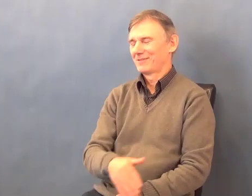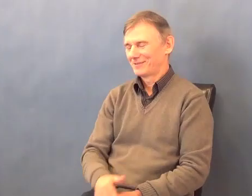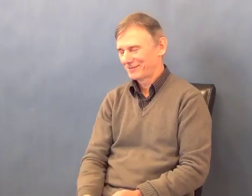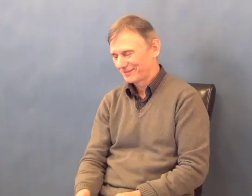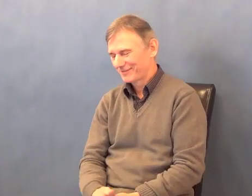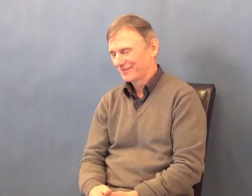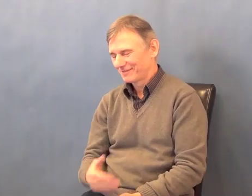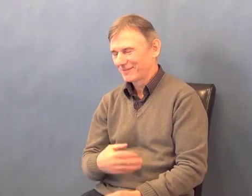Poszczęściło się.